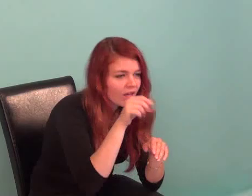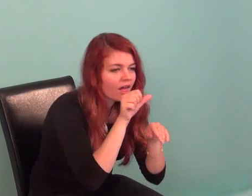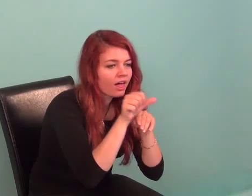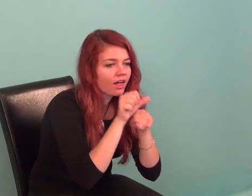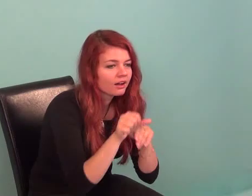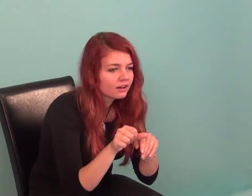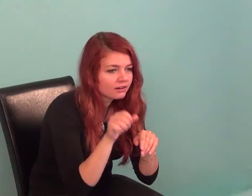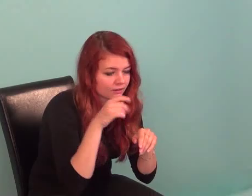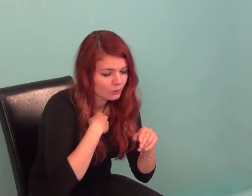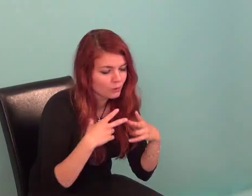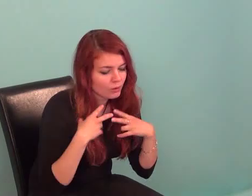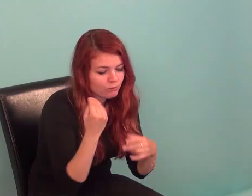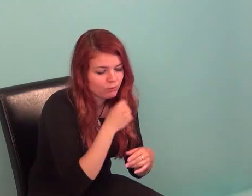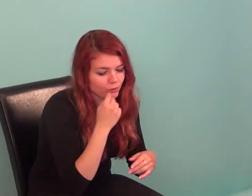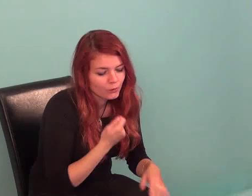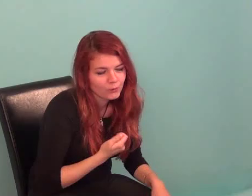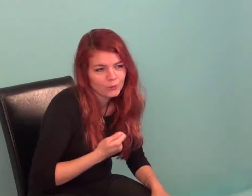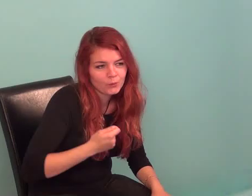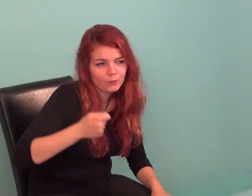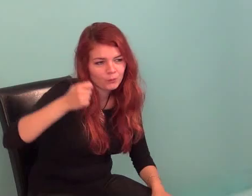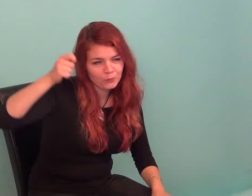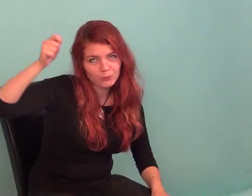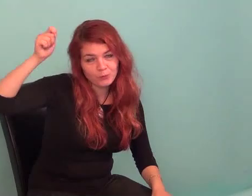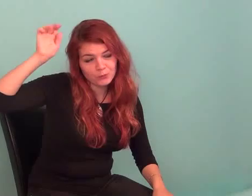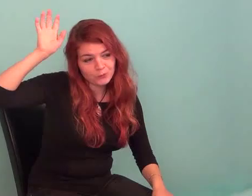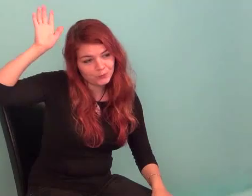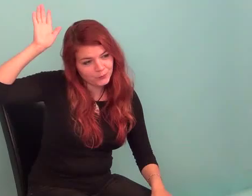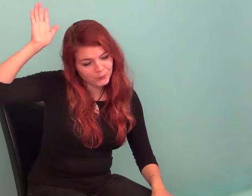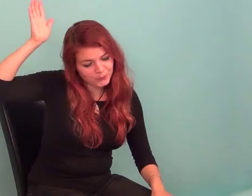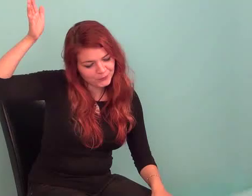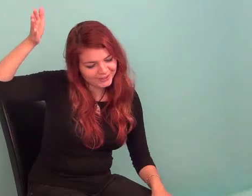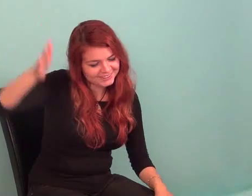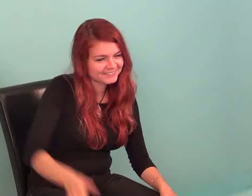Jedenastego wyjeżdżam nad morze na urlop.